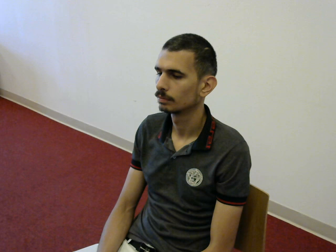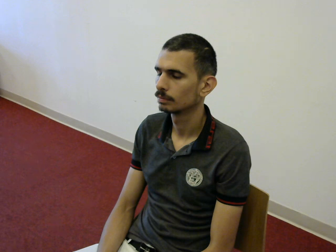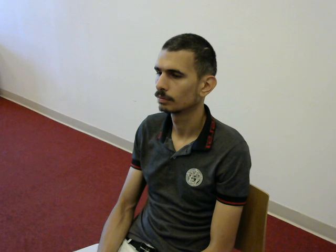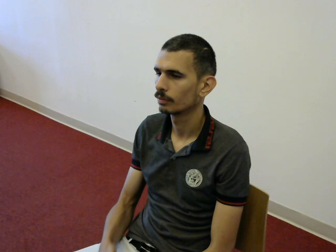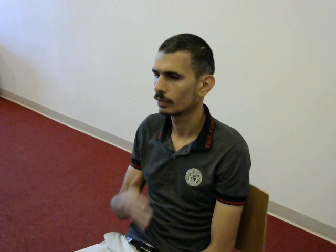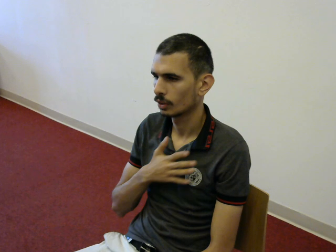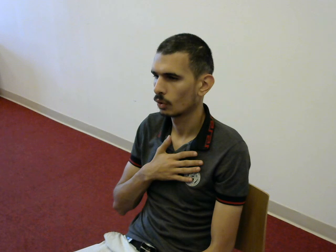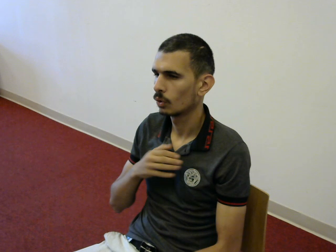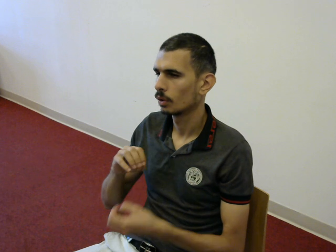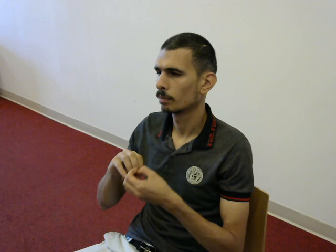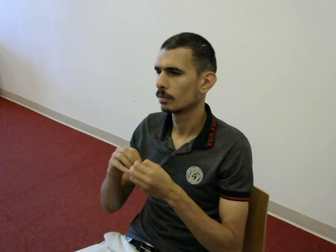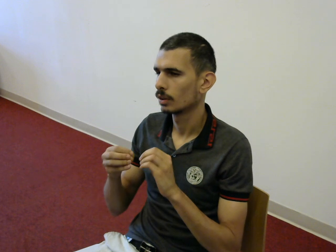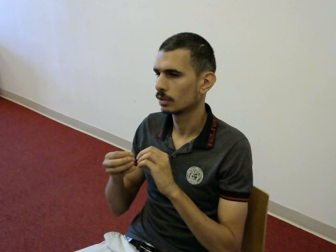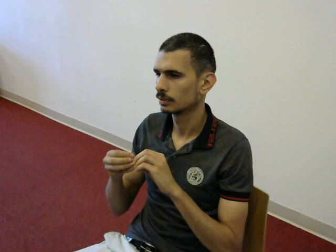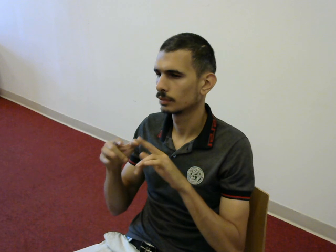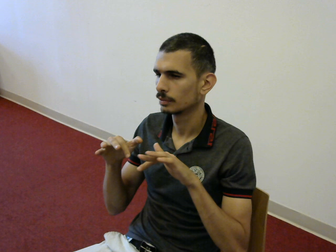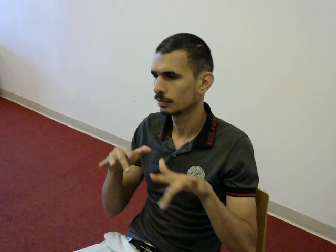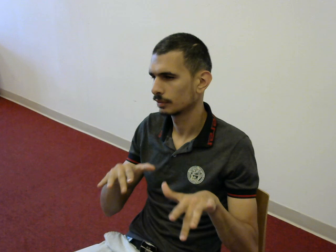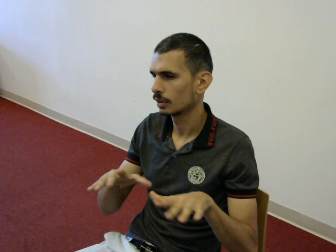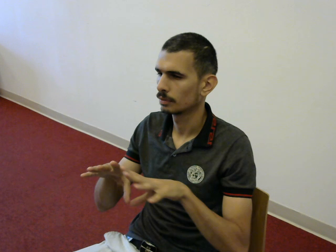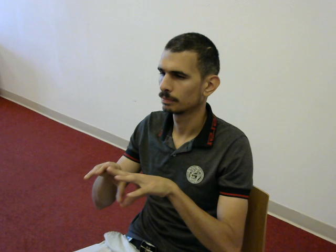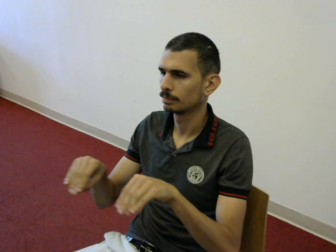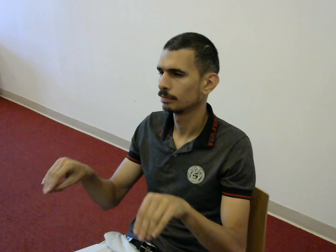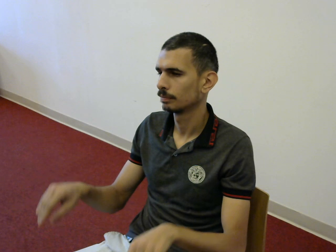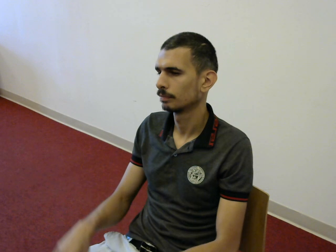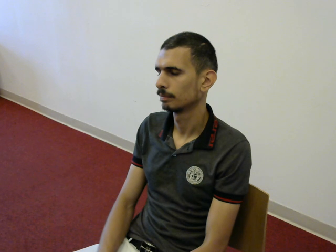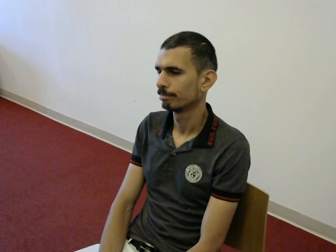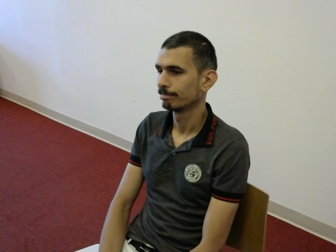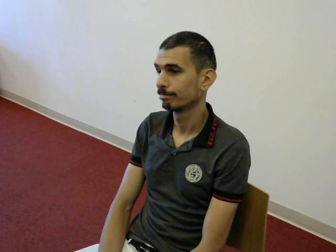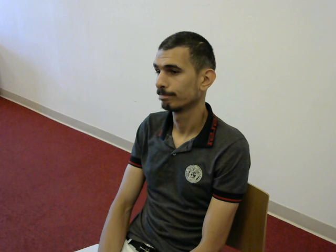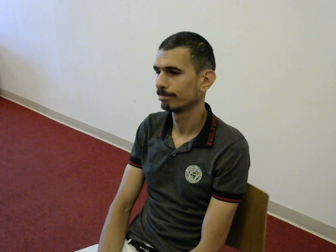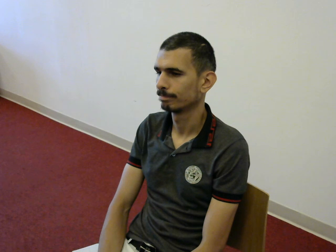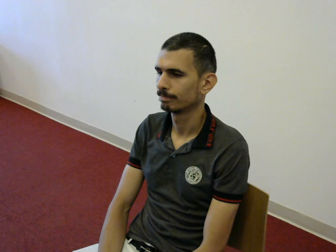Mənim problemim həll olundu